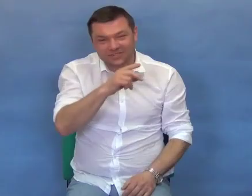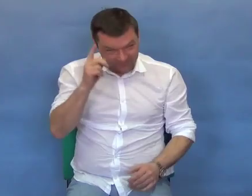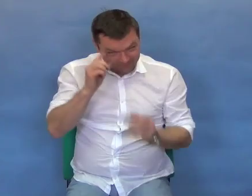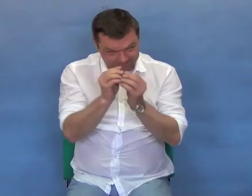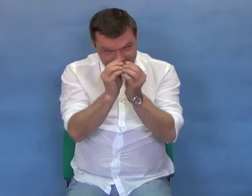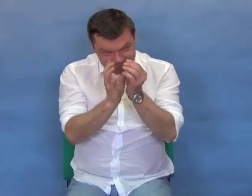Gruszki.